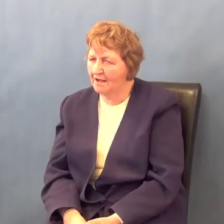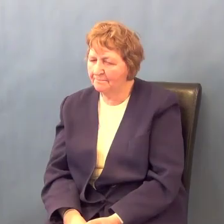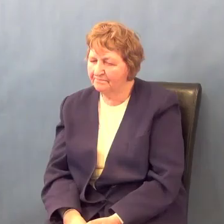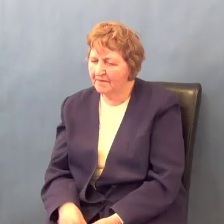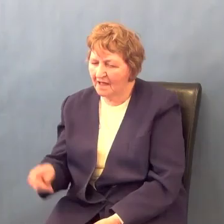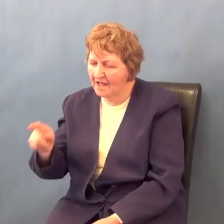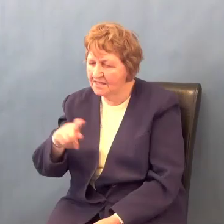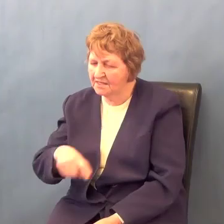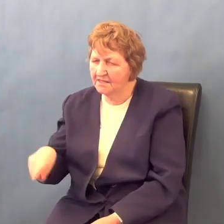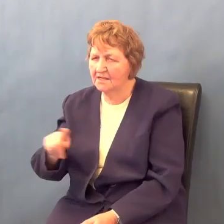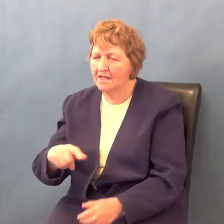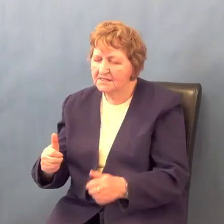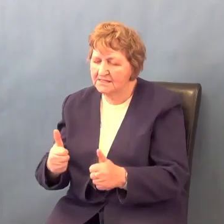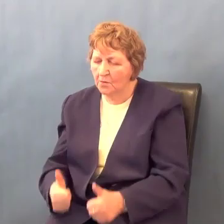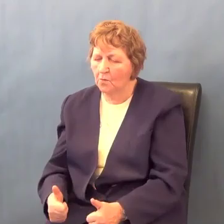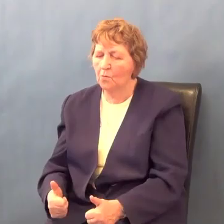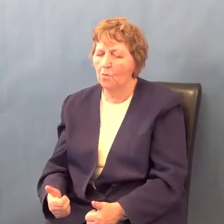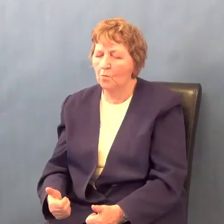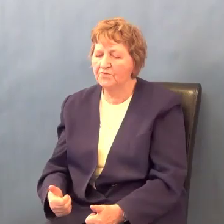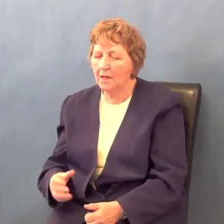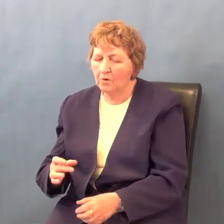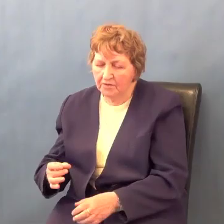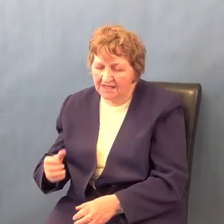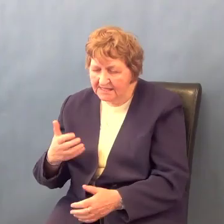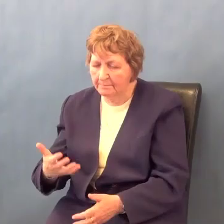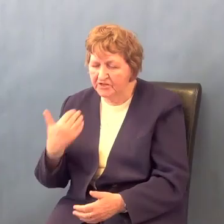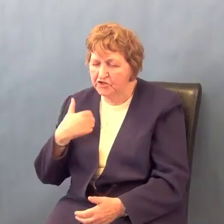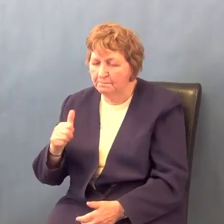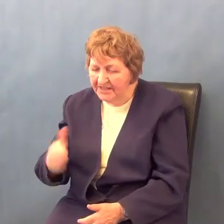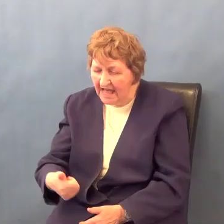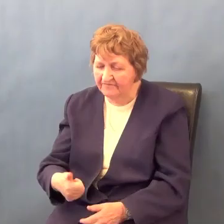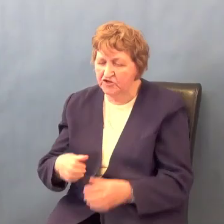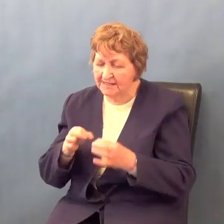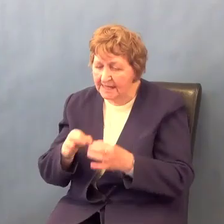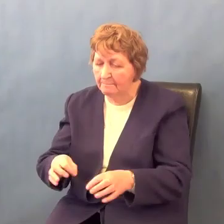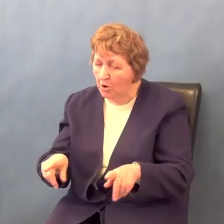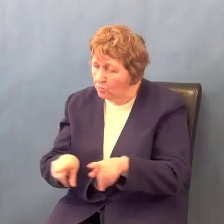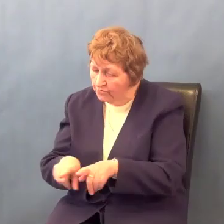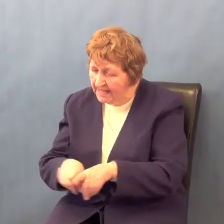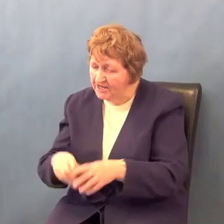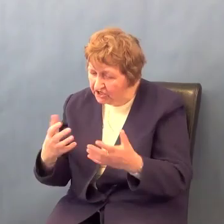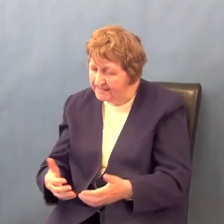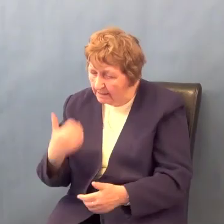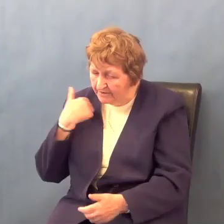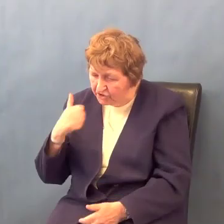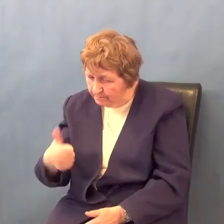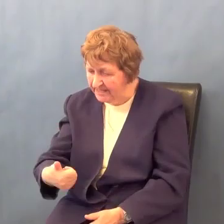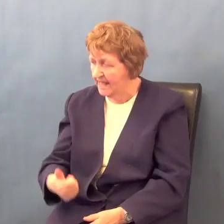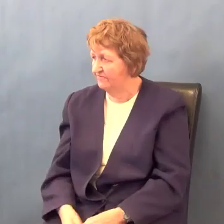Znak stopu, ktoś chce być pierwszy, ale samochód też chce mieć pierwszeństwo.